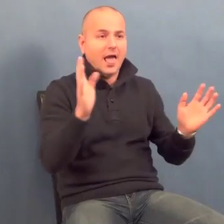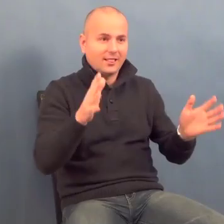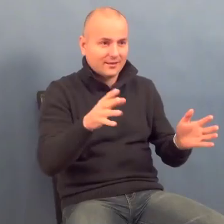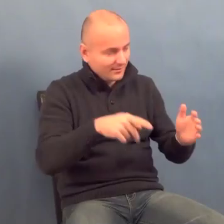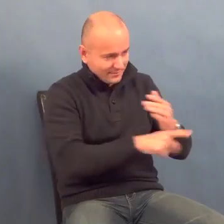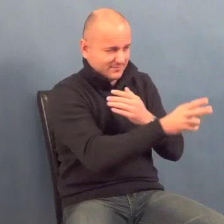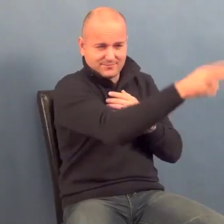Odlatuje, oddala się od kota.